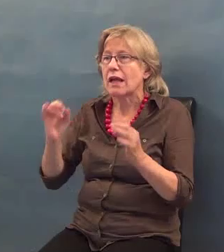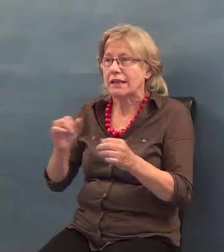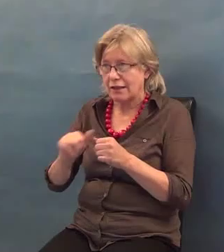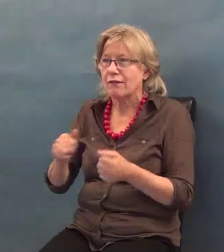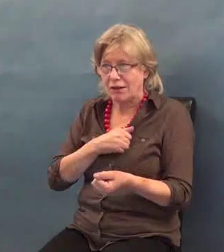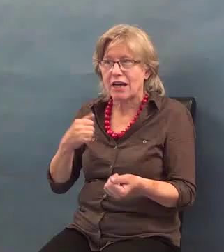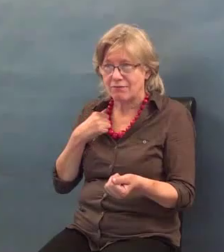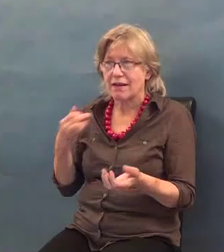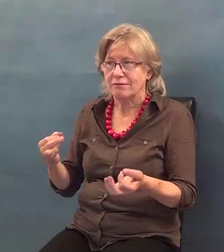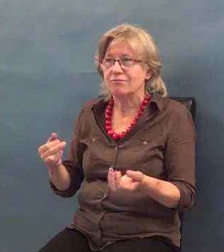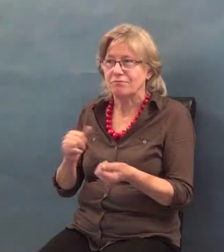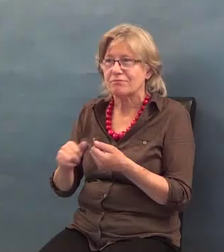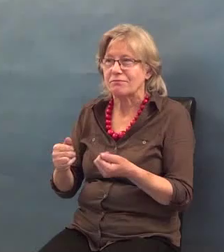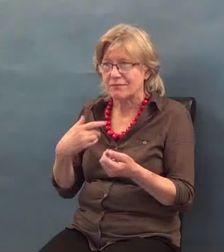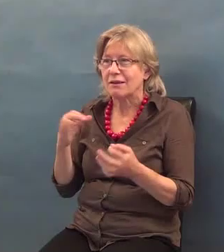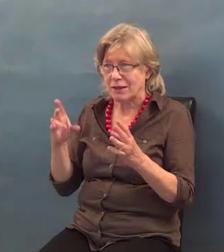Dzisiaj jestem w Warszawie.